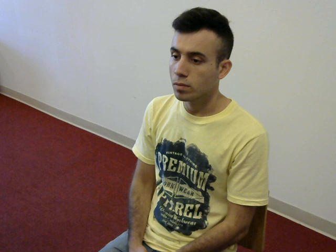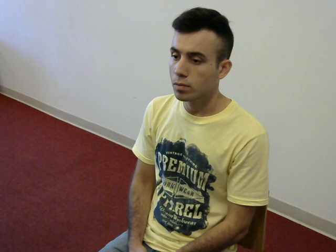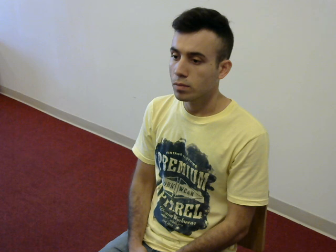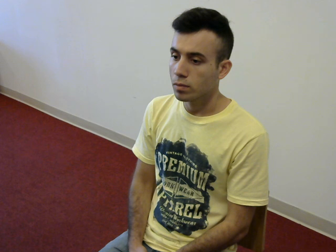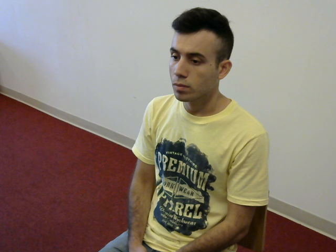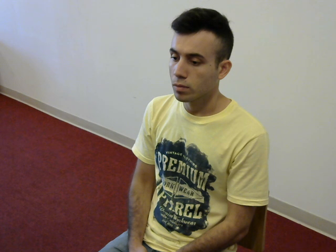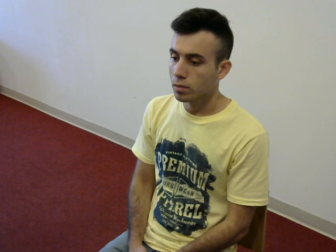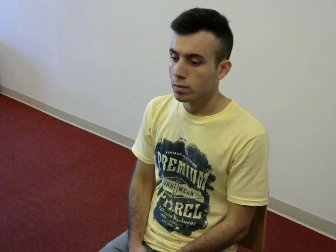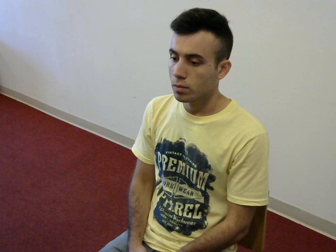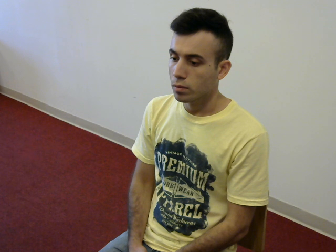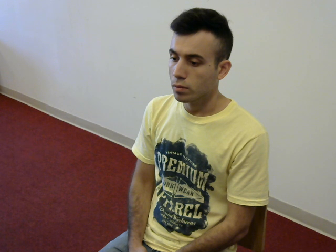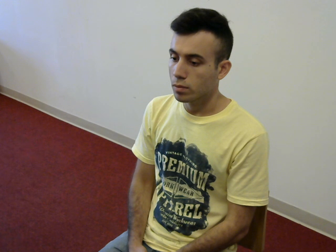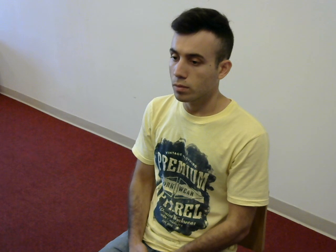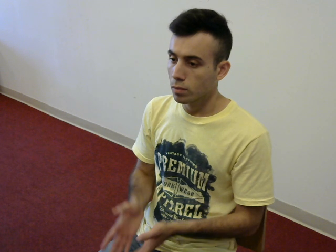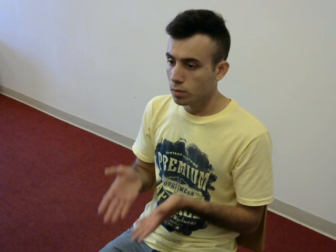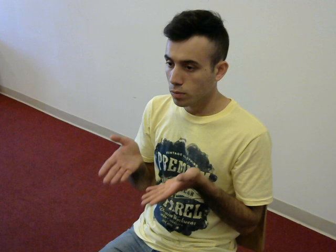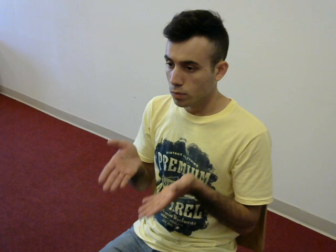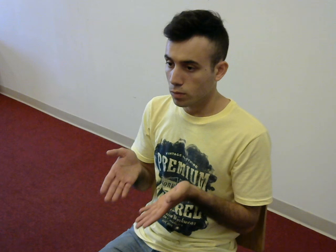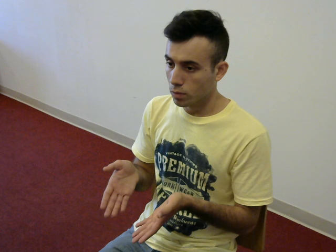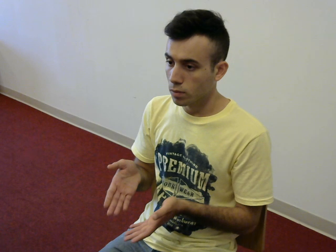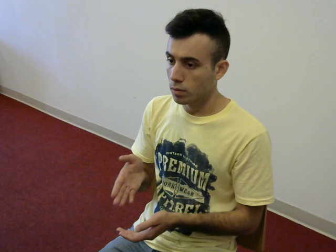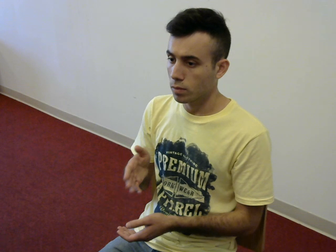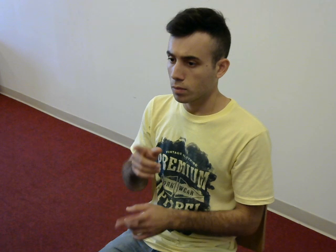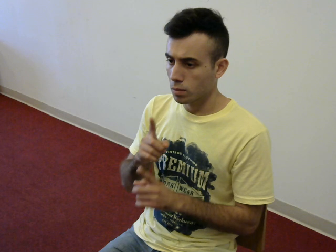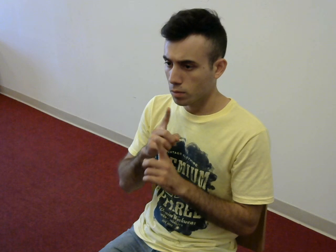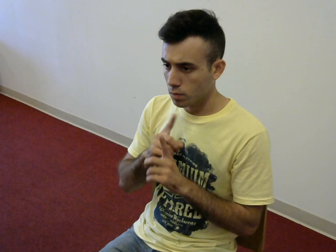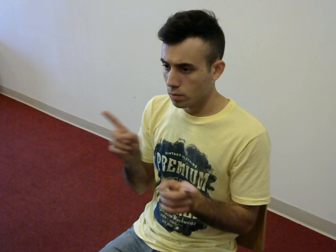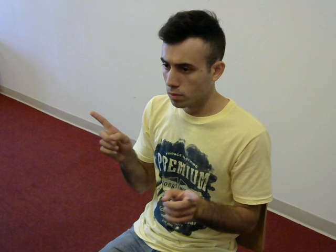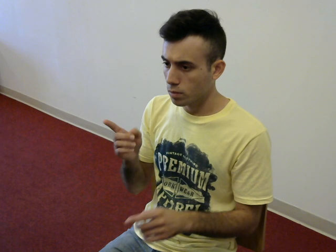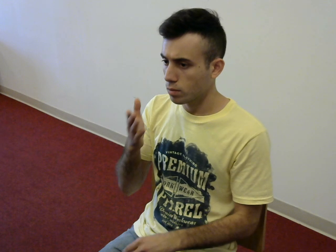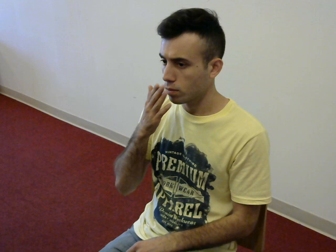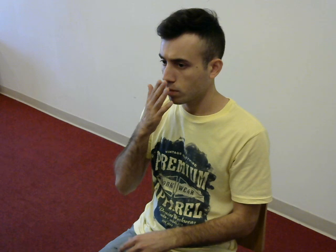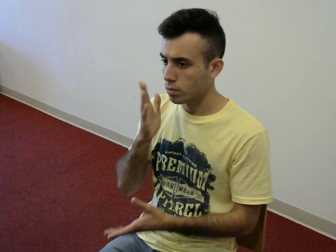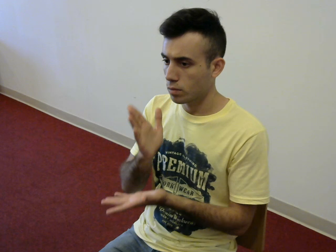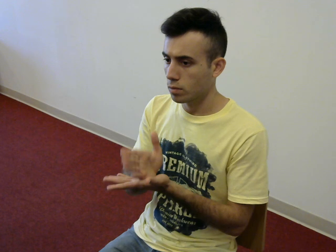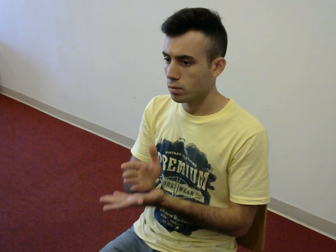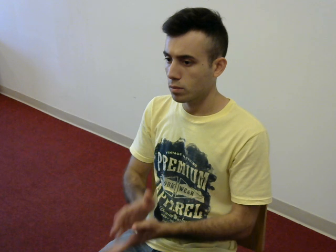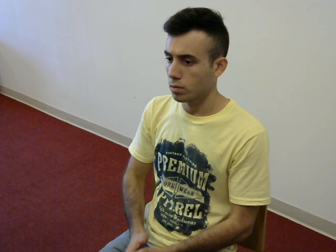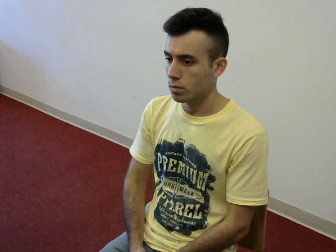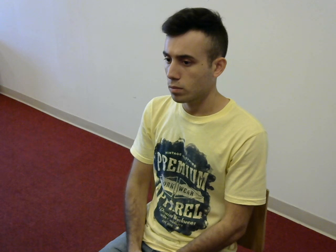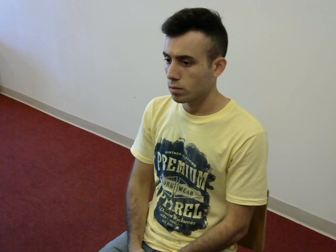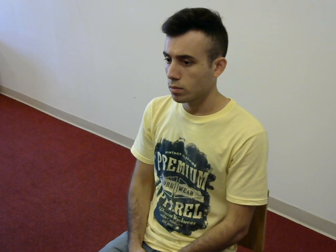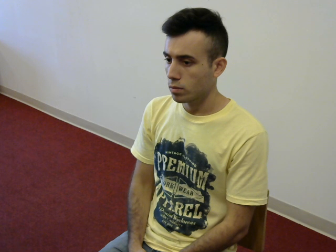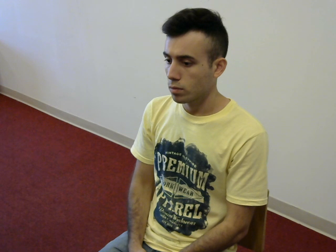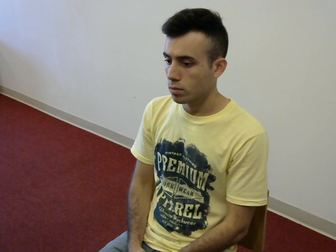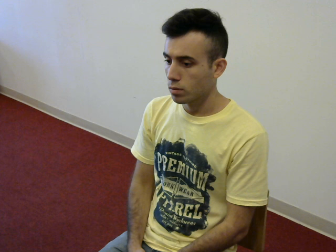Burda qəribə qoxu var